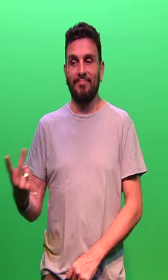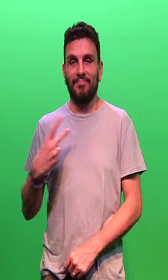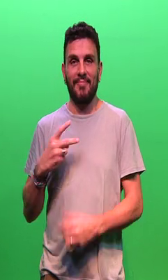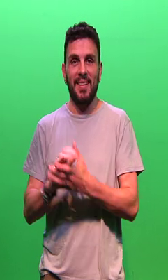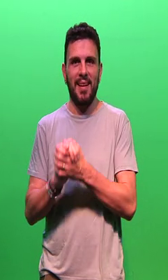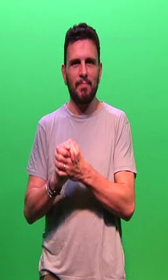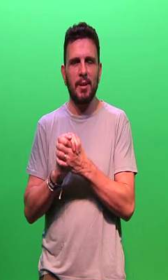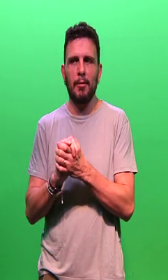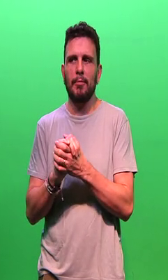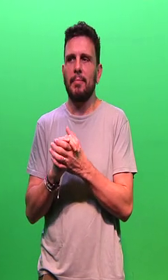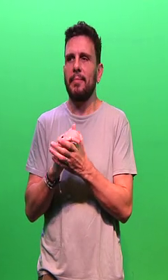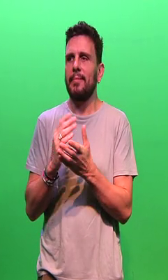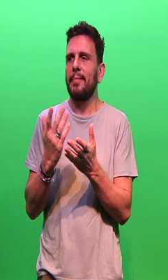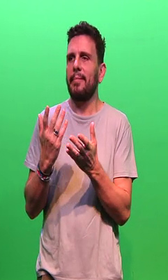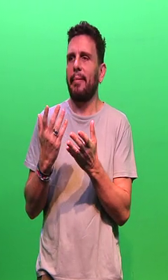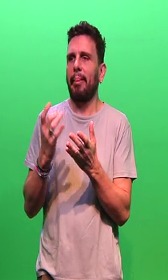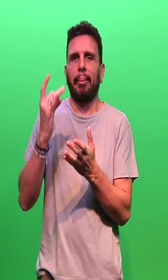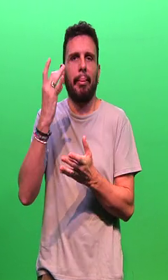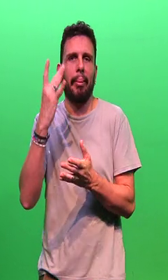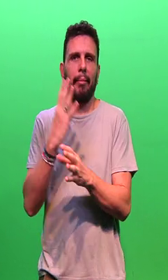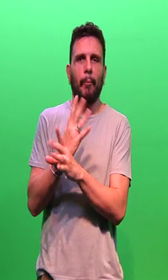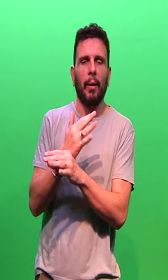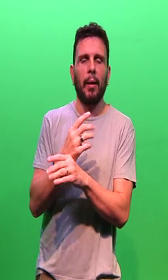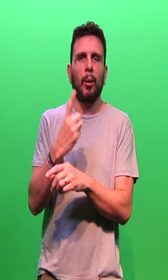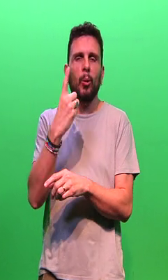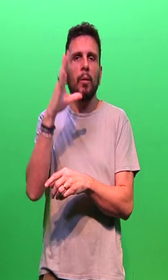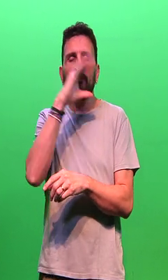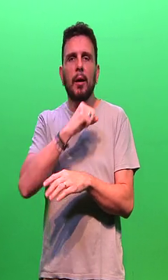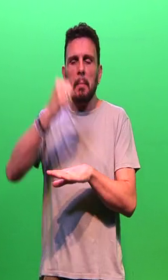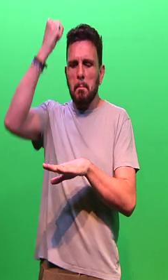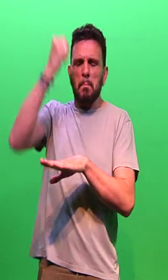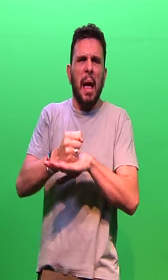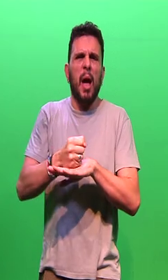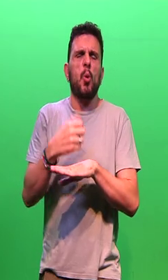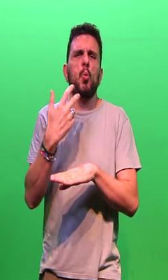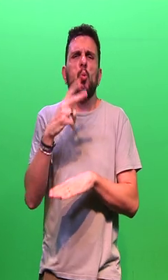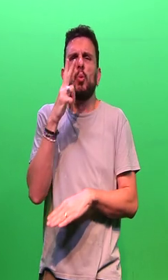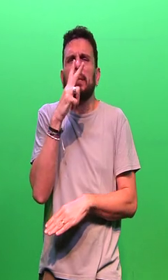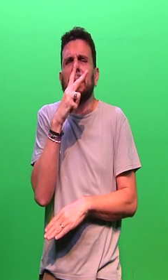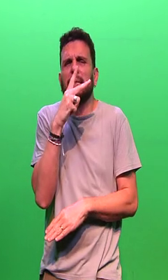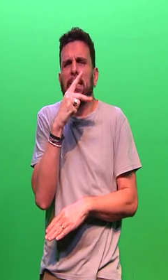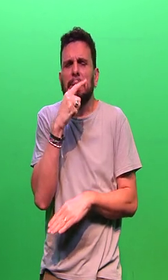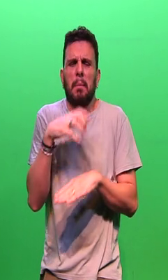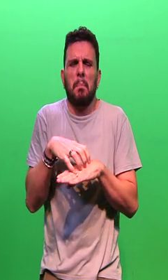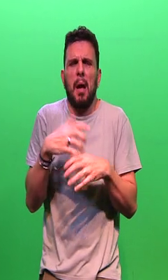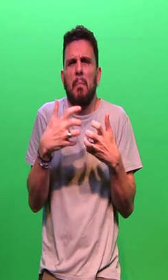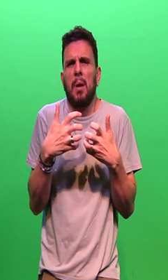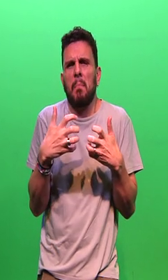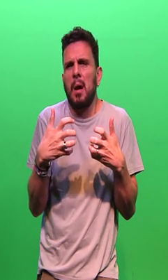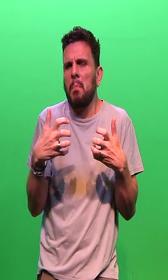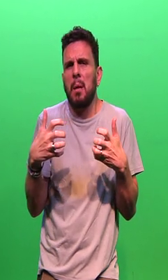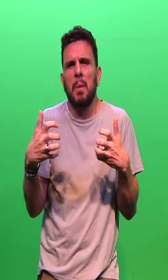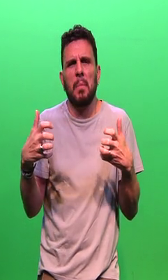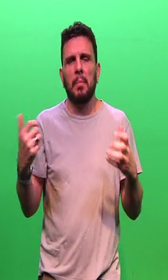Estava fent ximpleries i jugant amb un amic i per error em va donar un cop a la mà i em va fer molt de mal, la mà es va inflar durant molta estona.